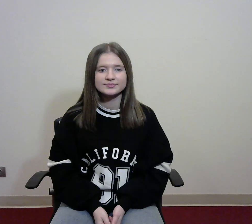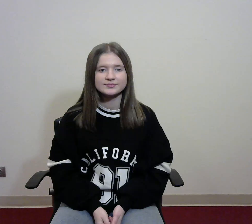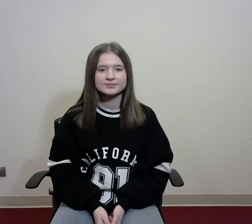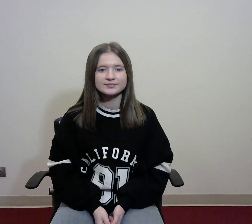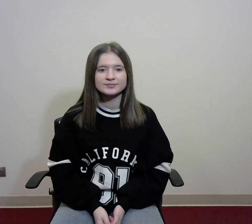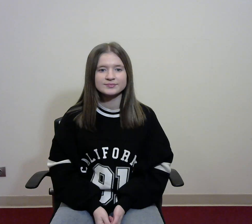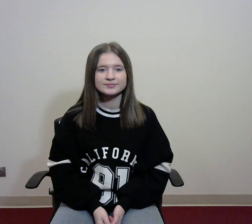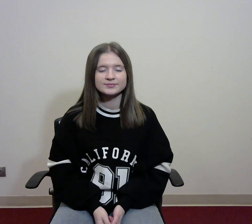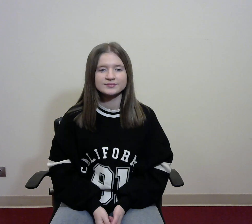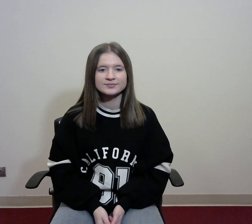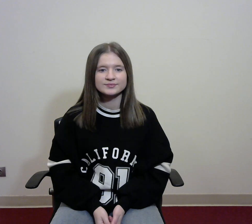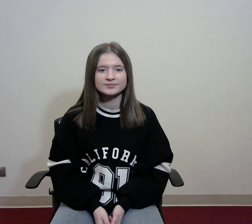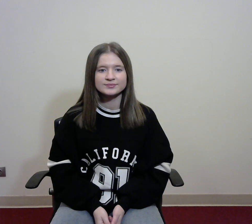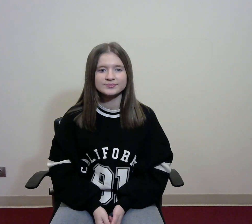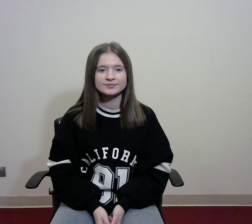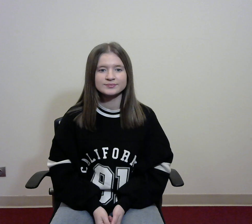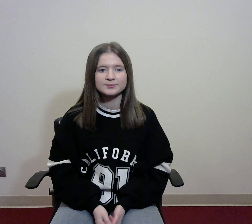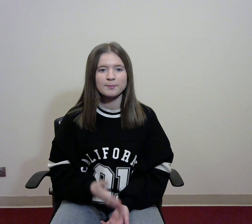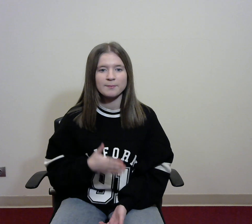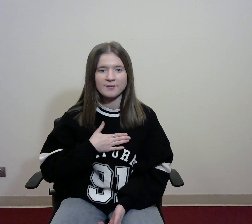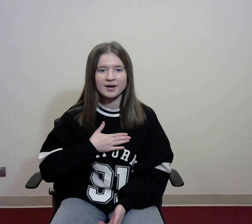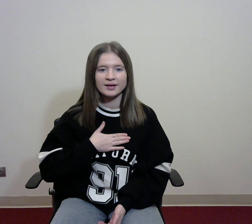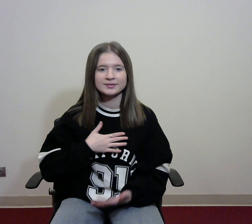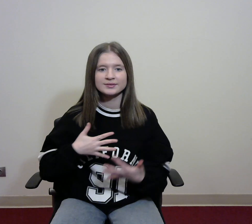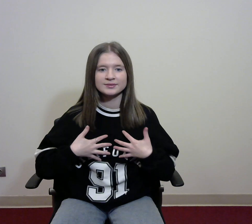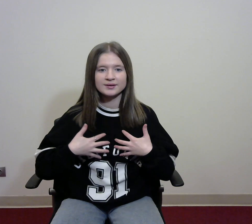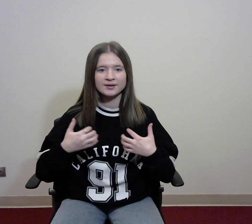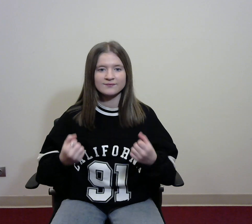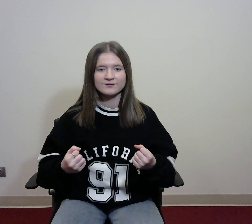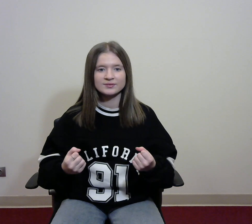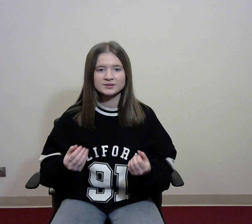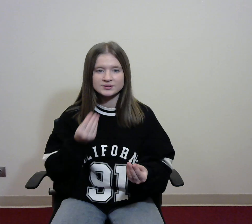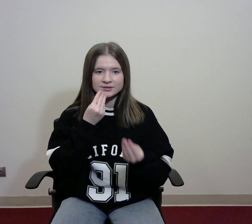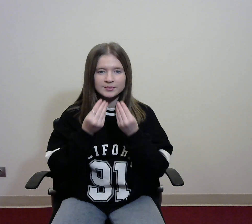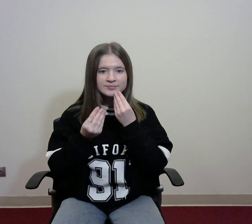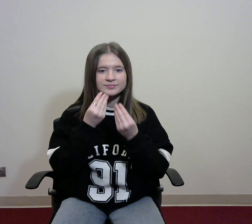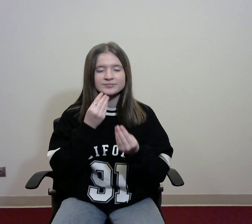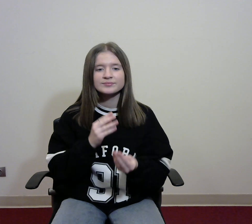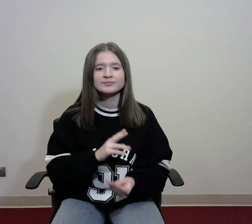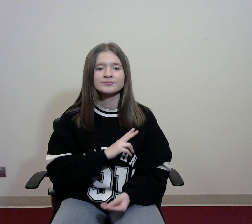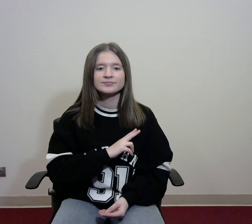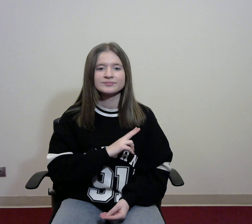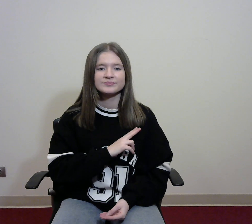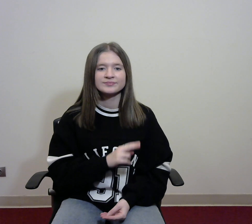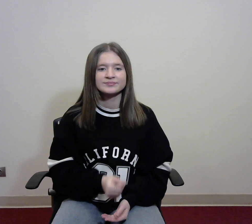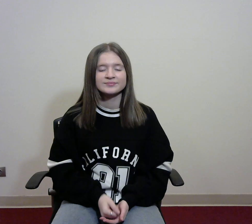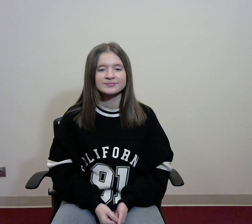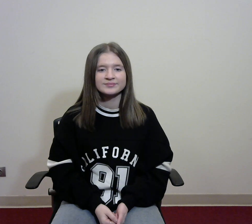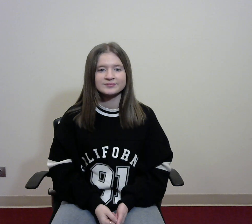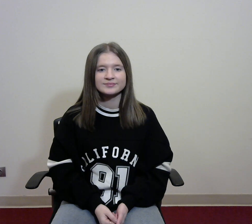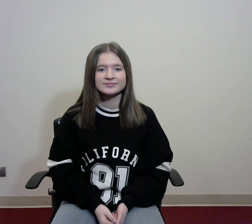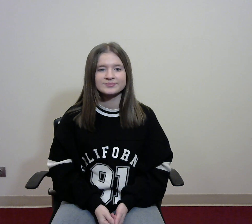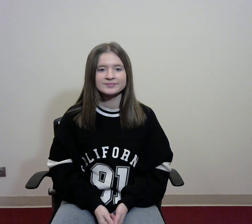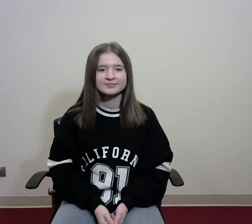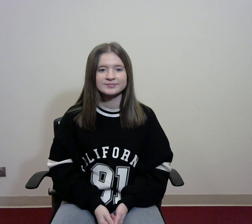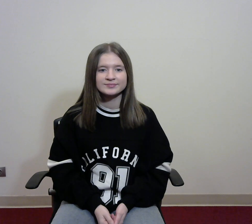Mən sağlam qidalanmağı sevirəm